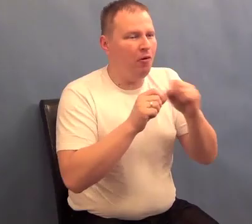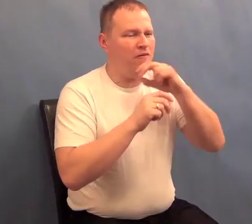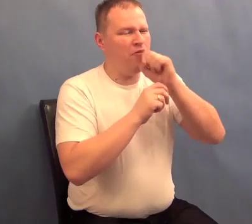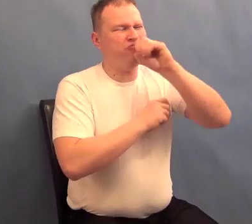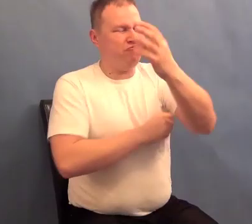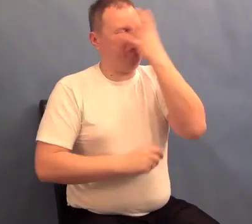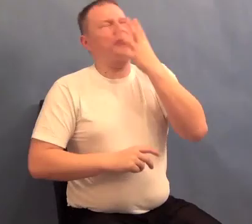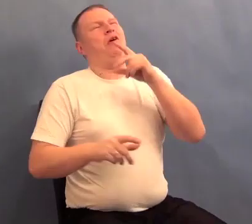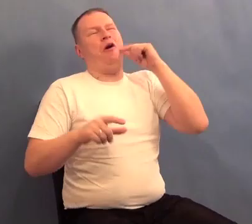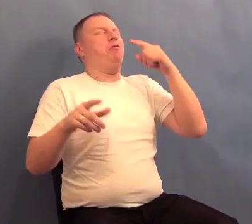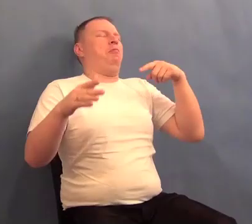I akurat wypluwa wodą i tą wodą trafia na twarz kota.